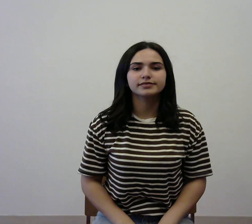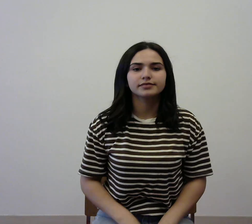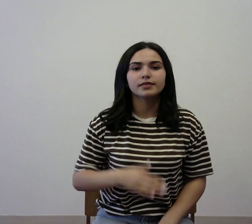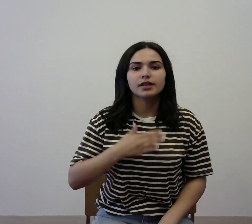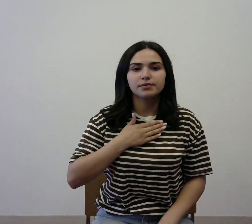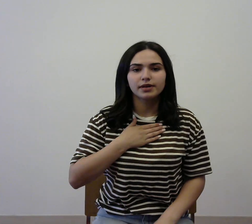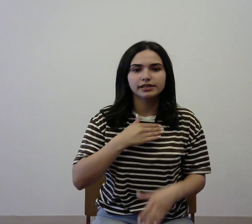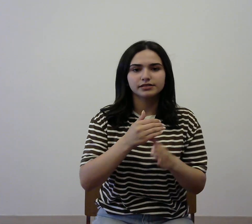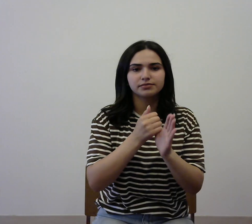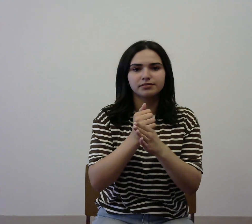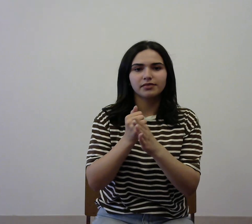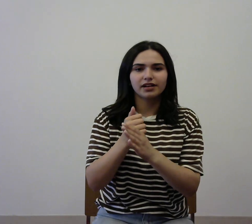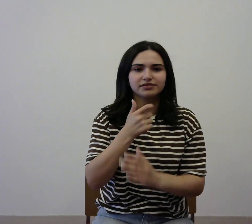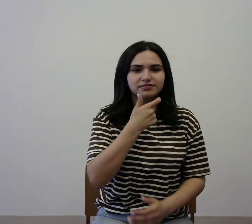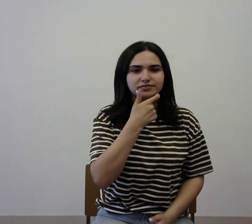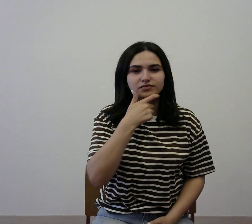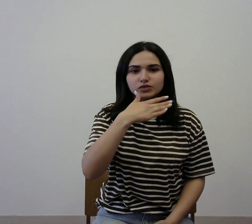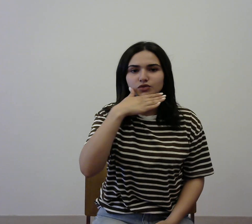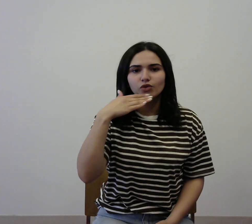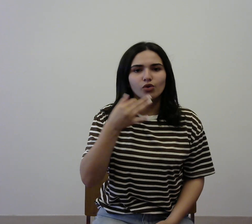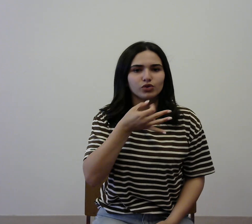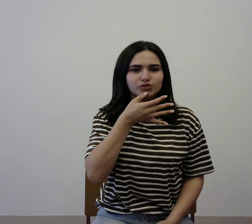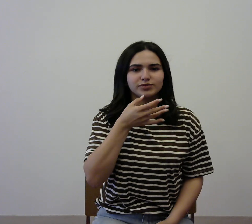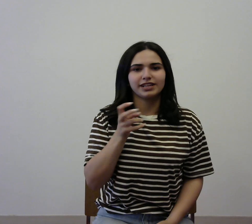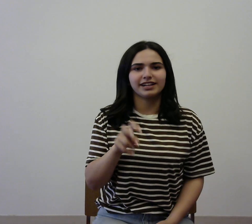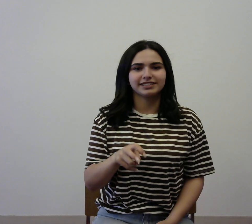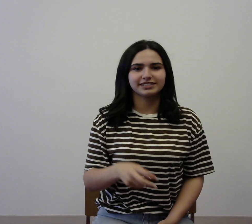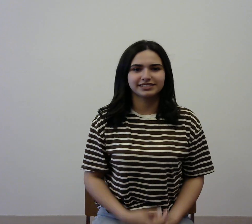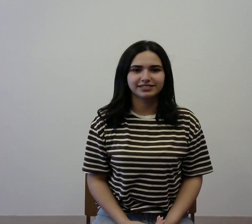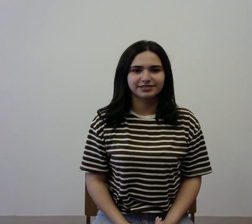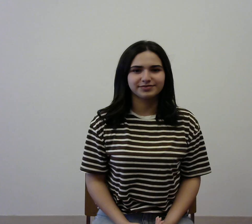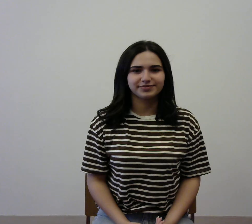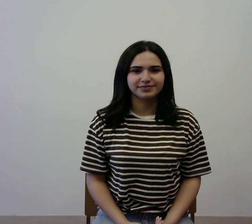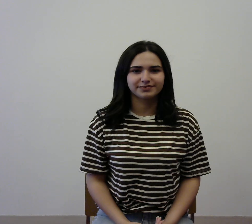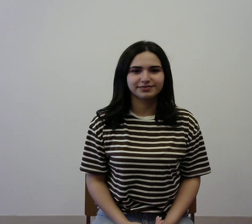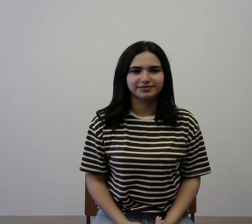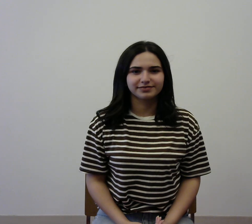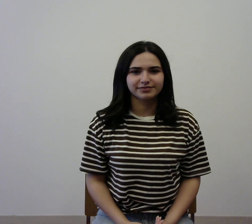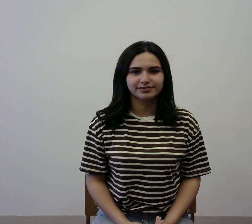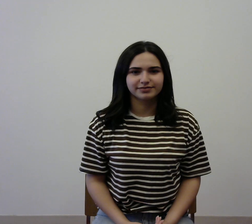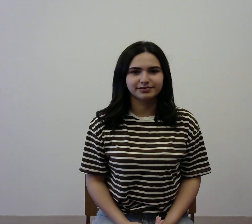Mənim balıqlara baxmaqdan çox xoşum gəlir